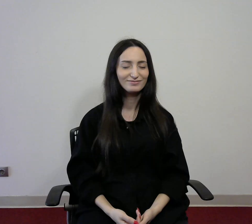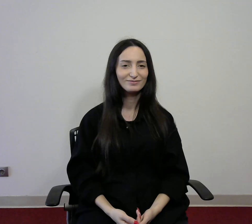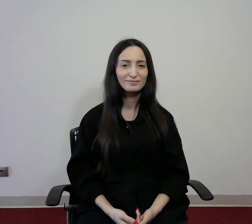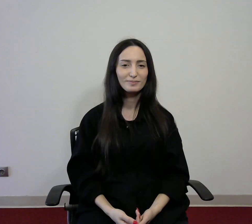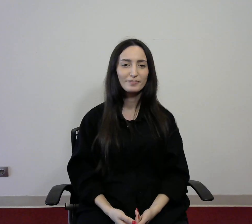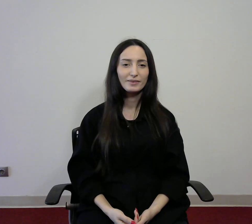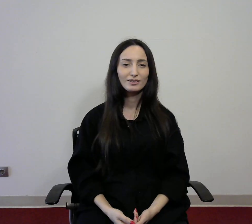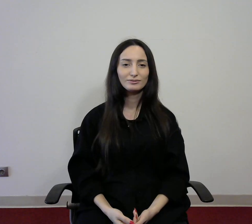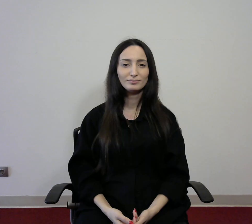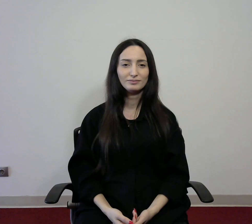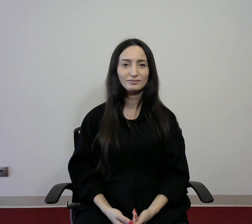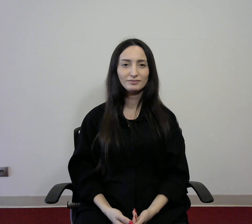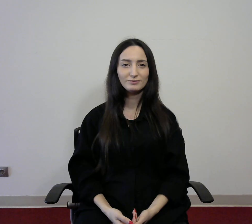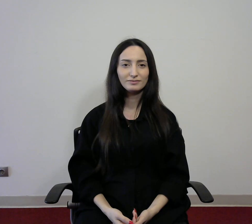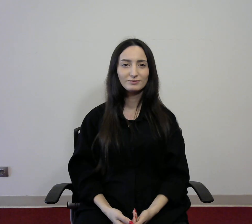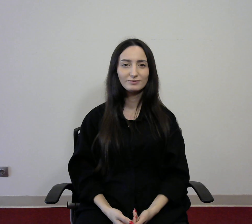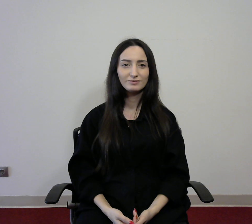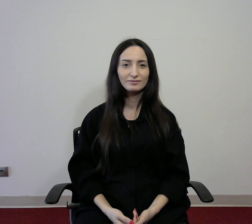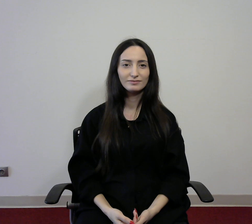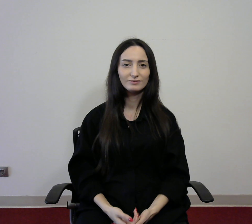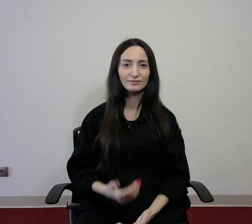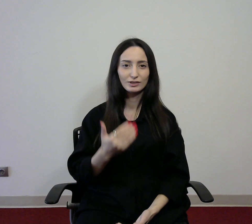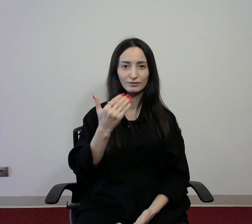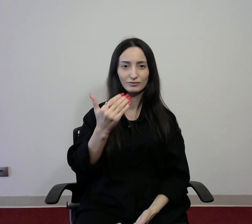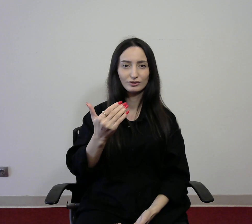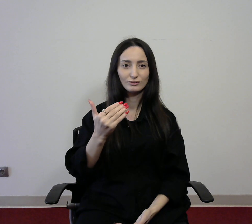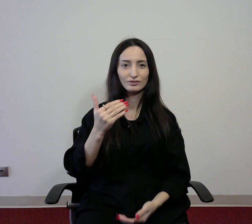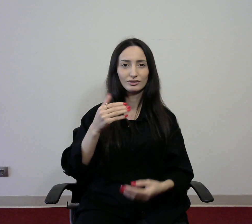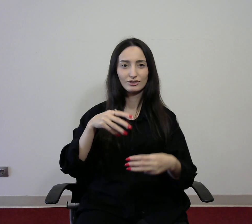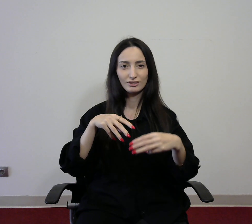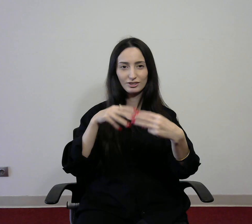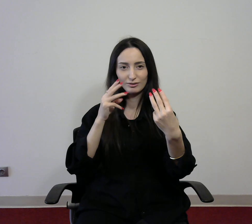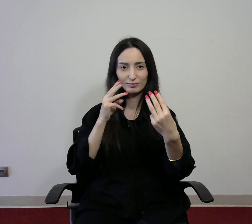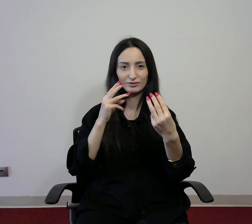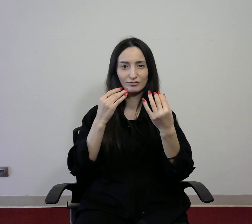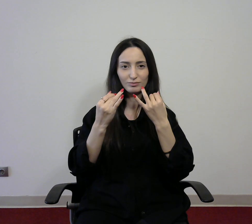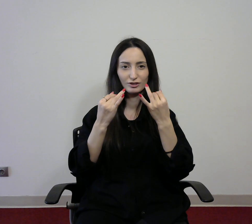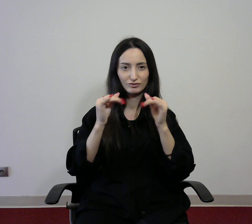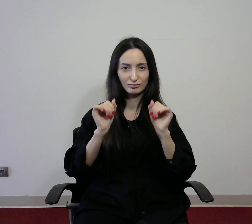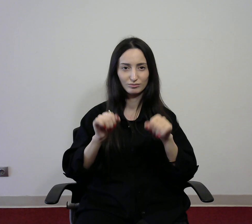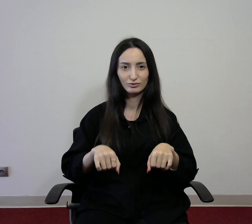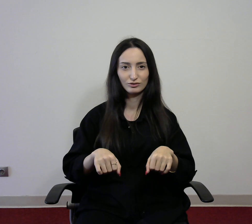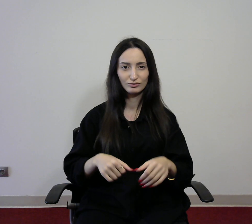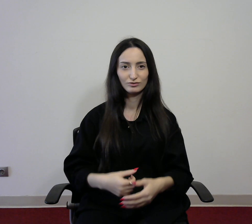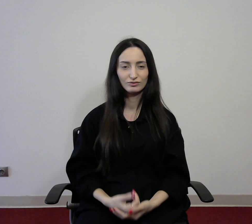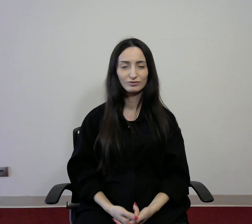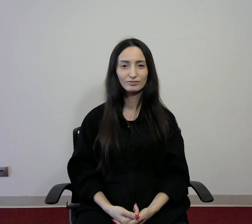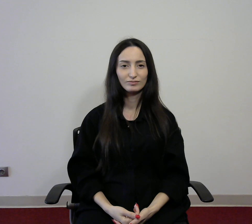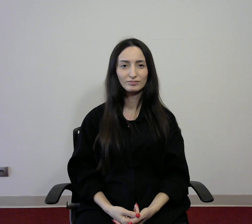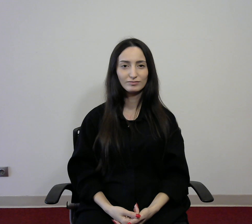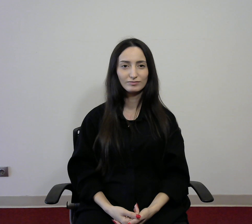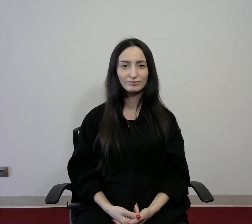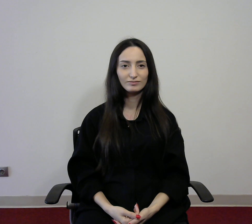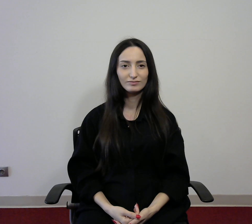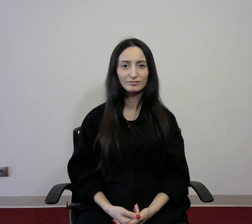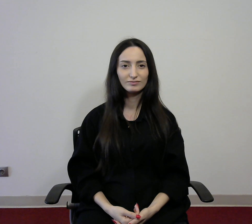Sizinlə görüntülü danışmaq olar?